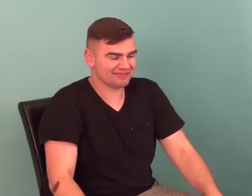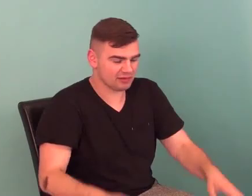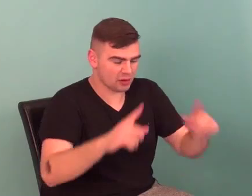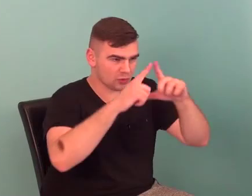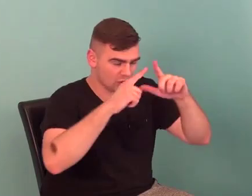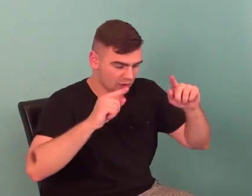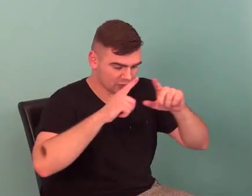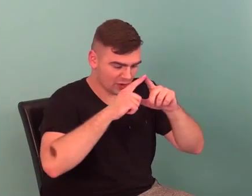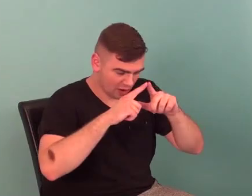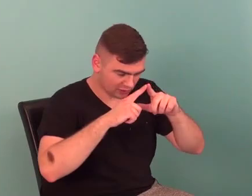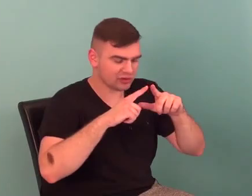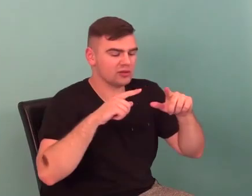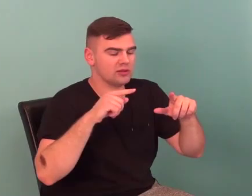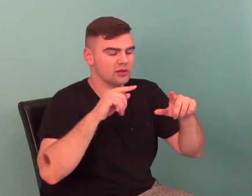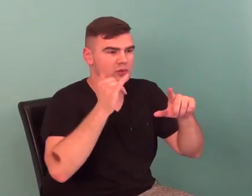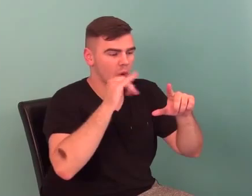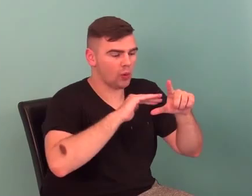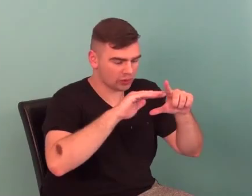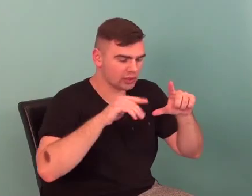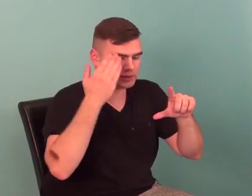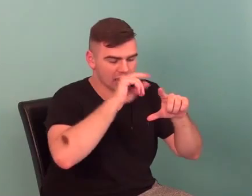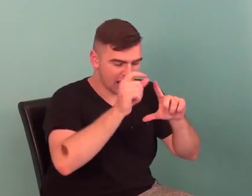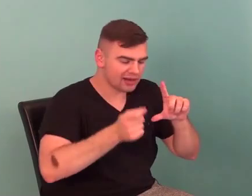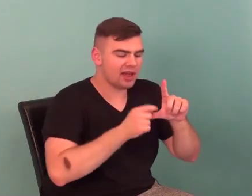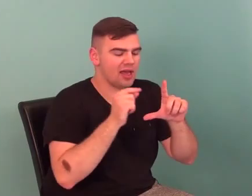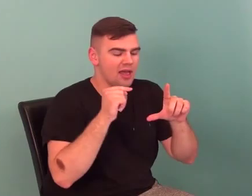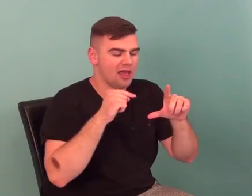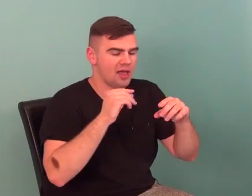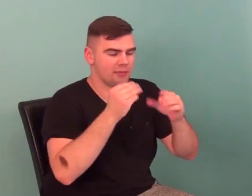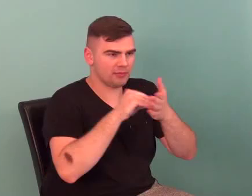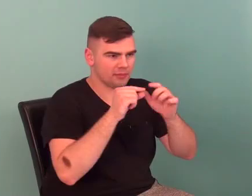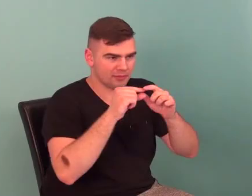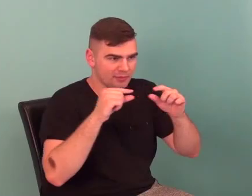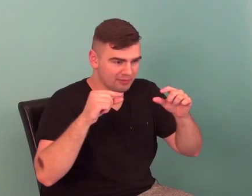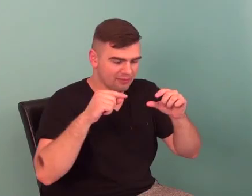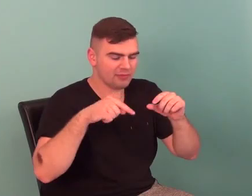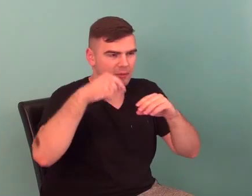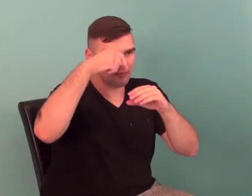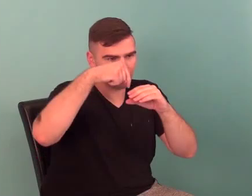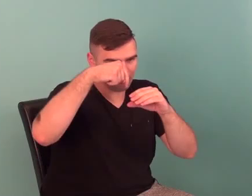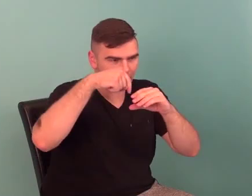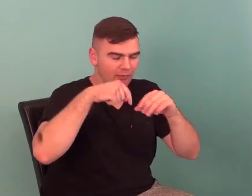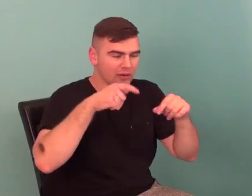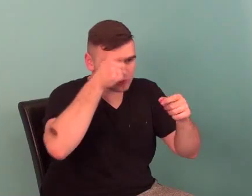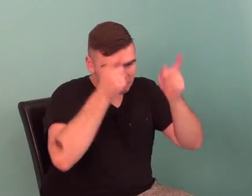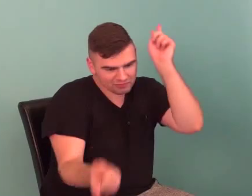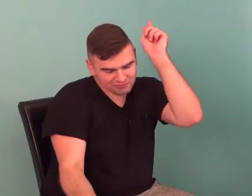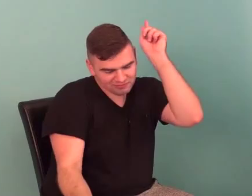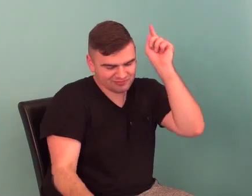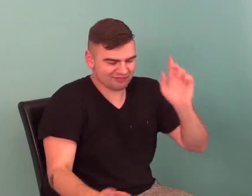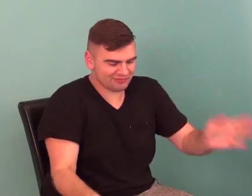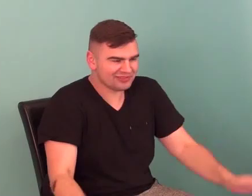Jest czarny trójkąt na żółtym tle, a w nim człowiek, jego prawa noga jest w górze, a obok niego strzałka w dół.